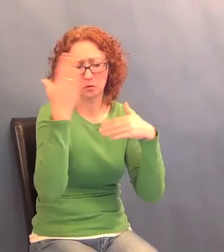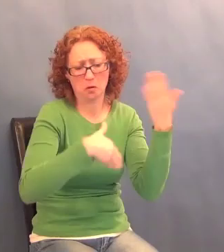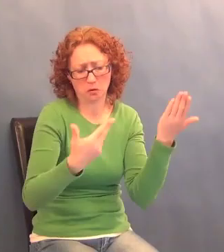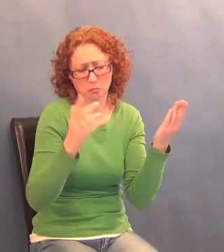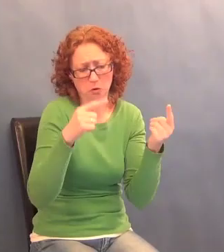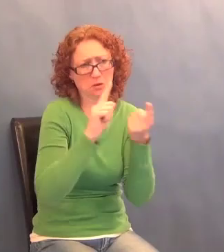Kończę pracę.